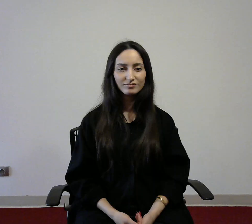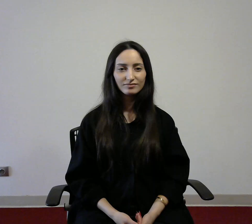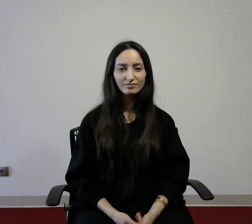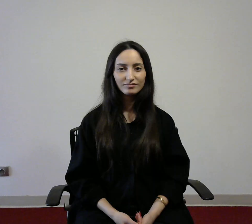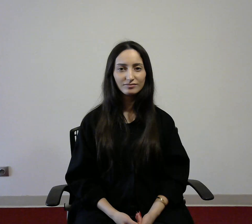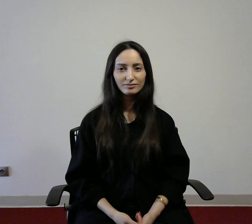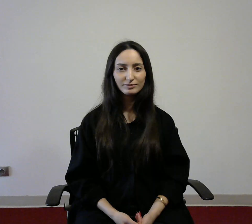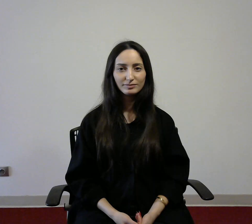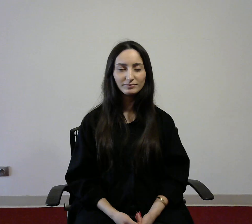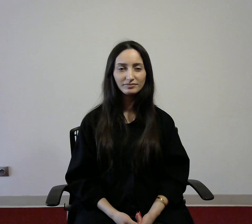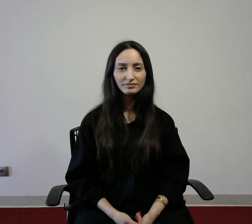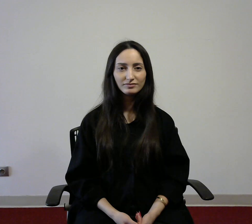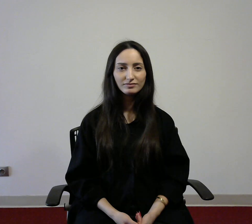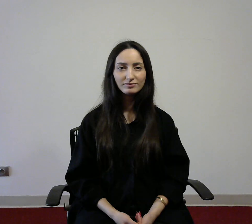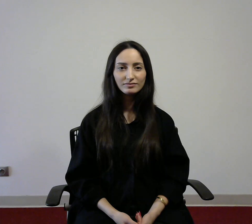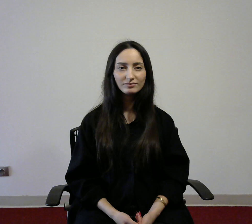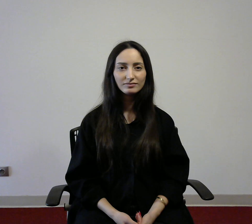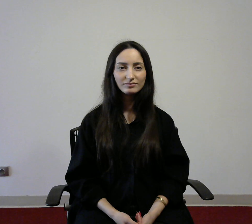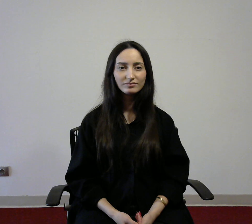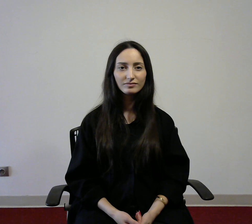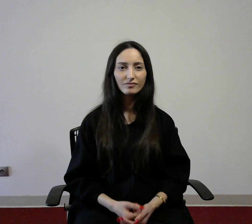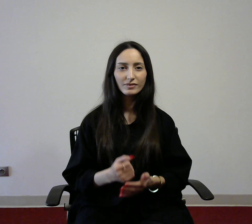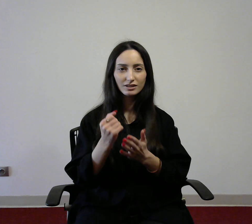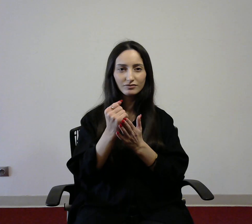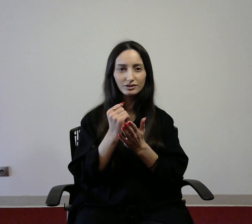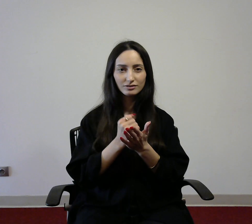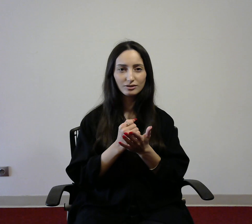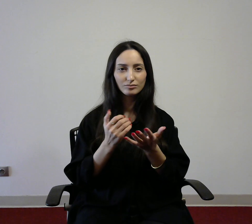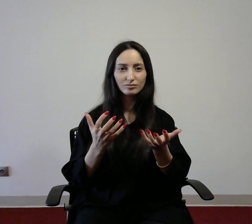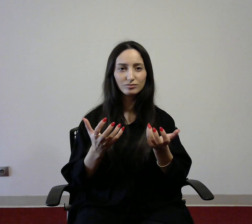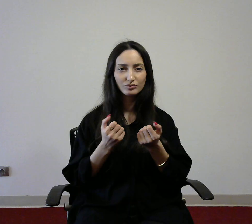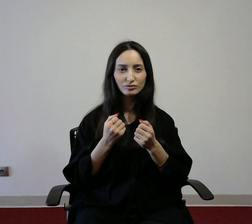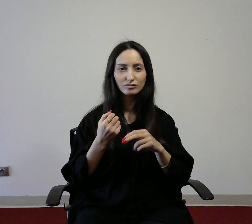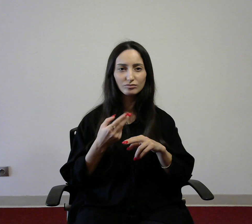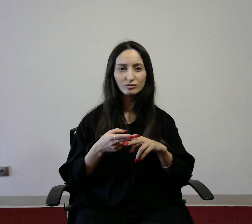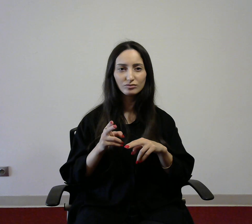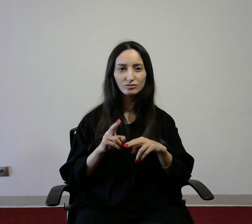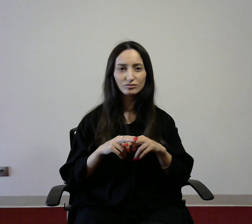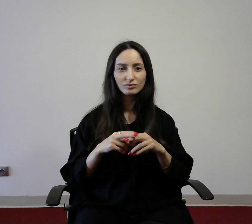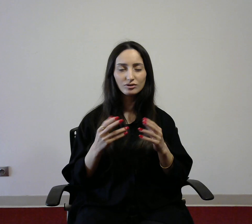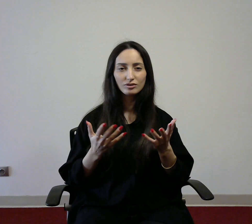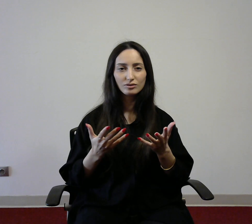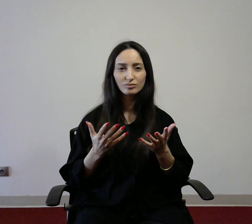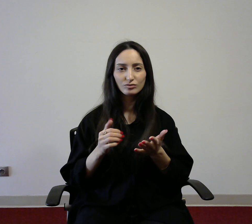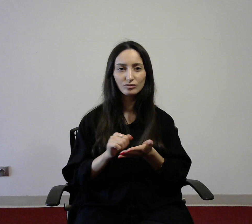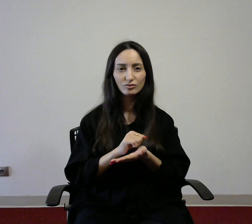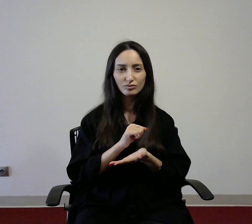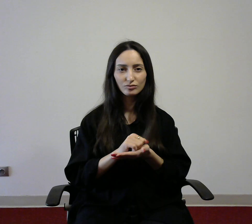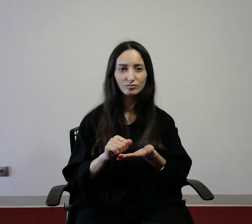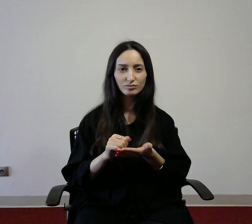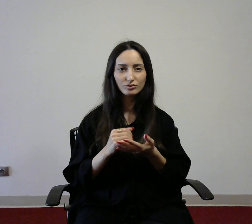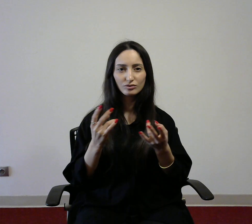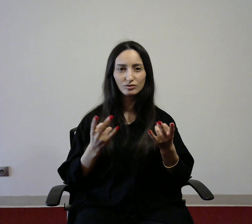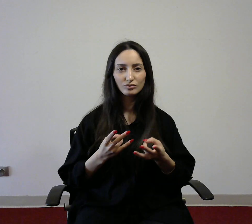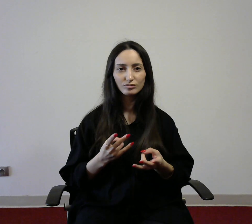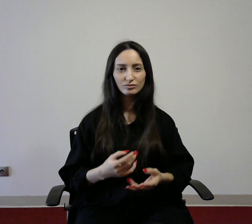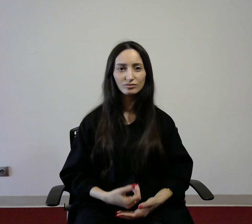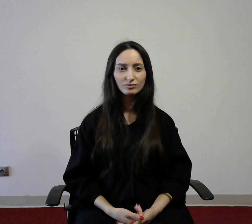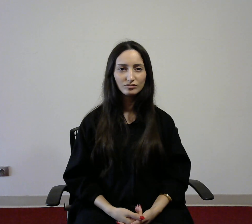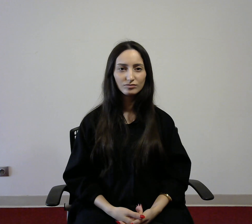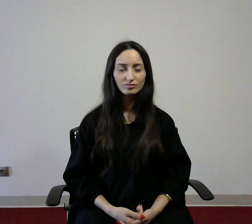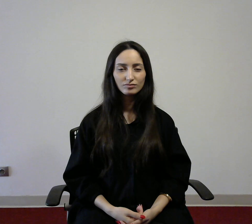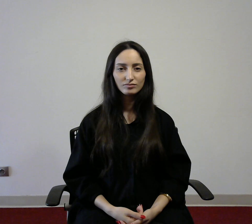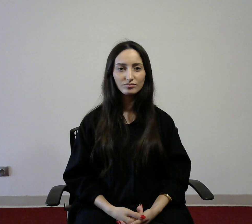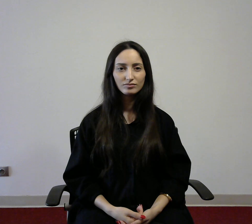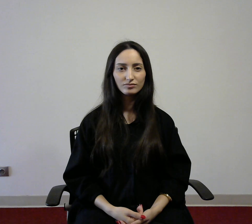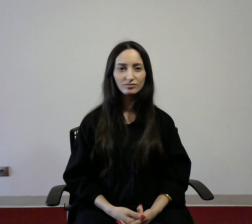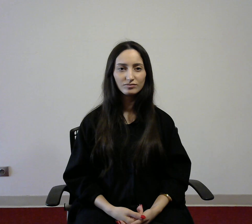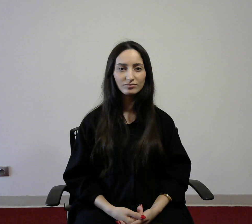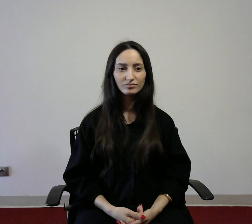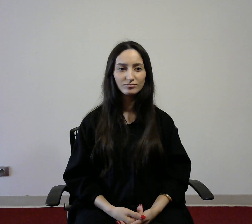Viza almaq üçün hansı sənədlər lazımdır?